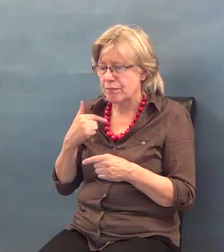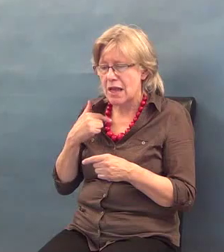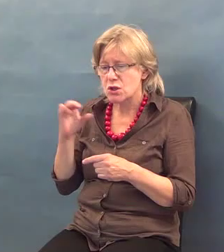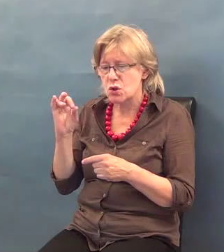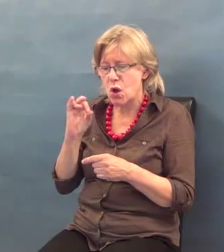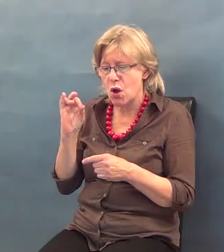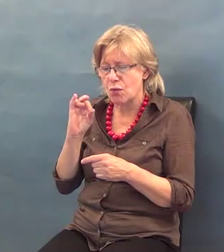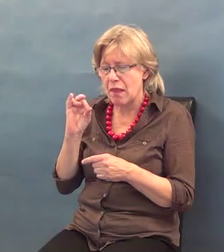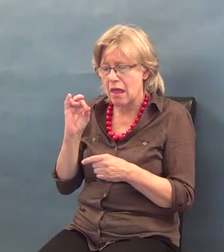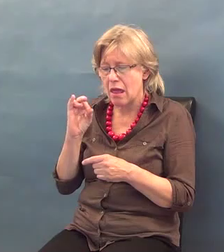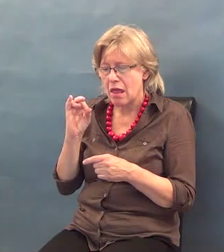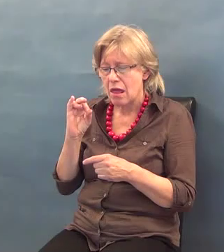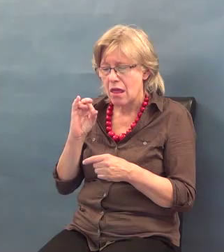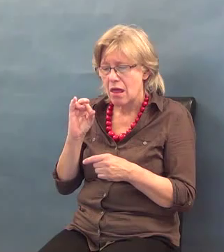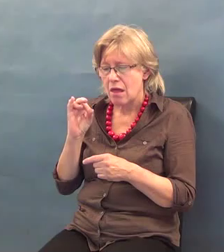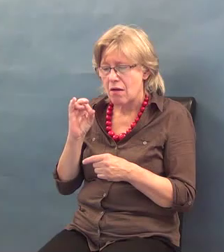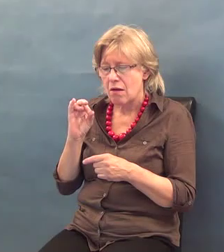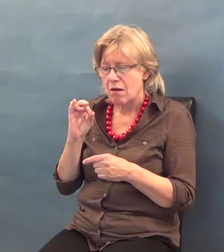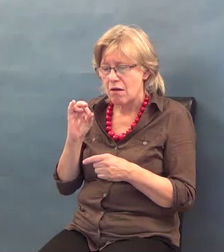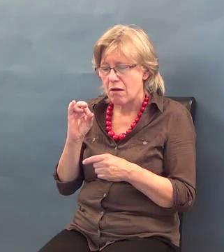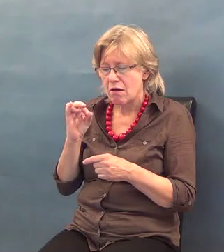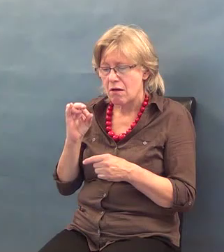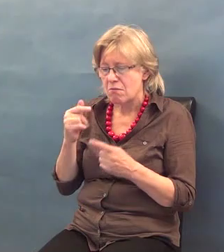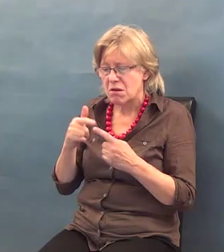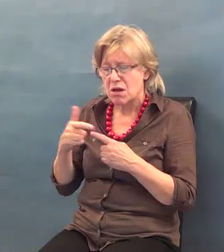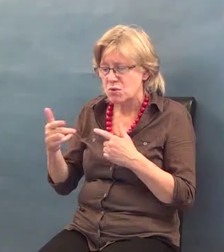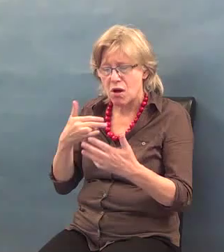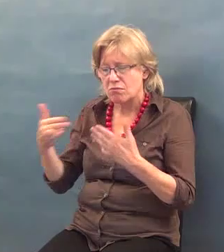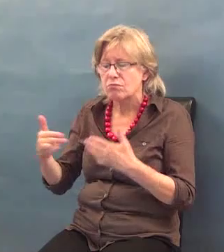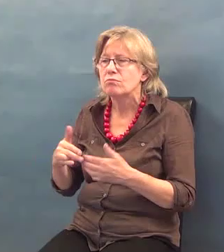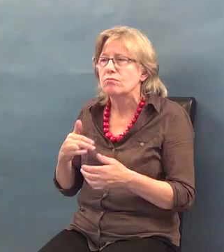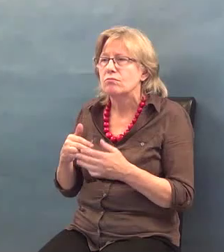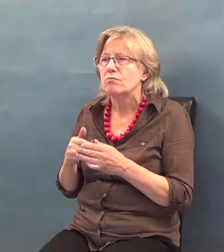Mnie w środę nie pasuje.